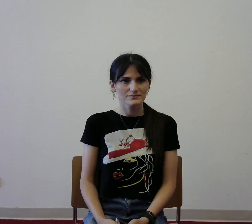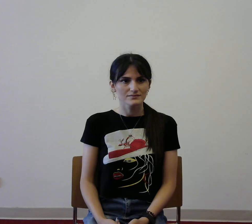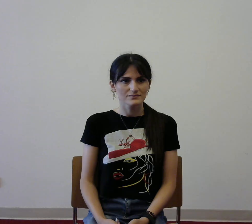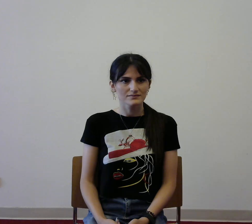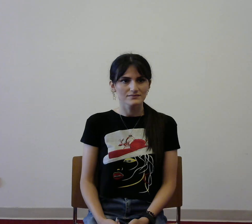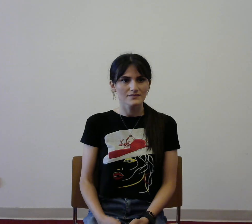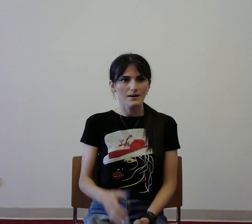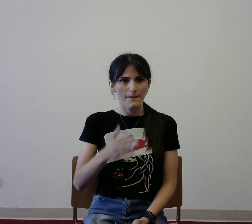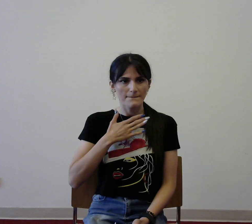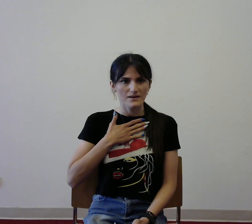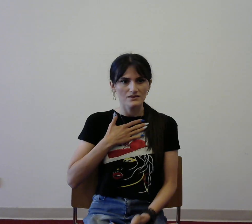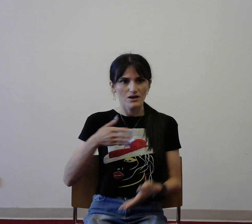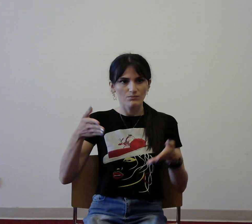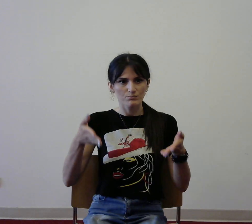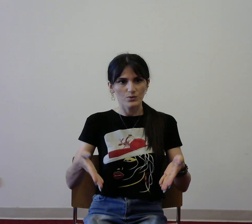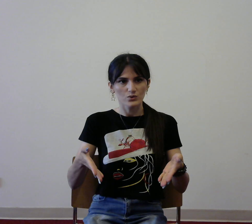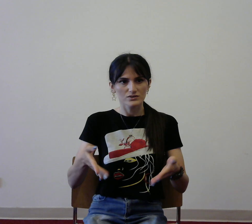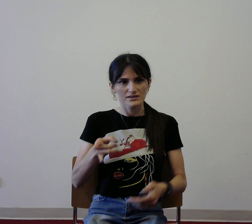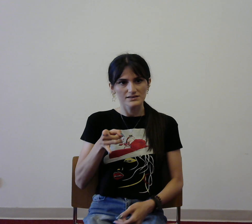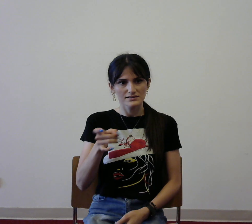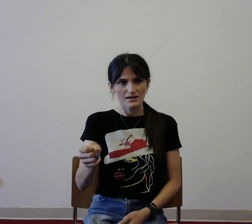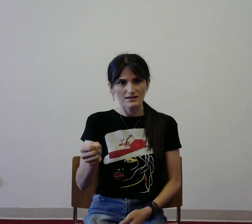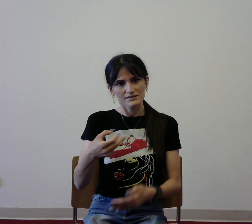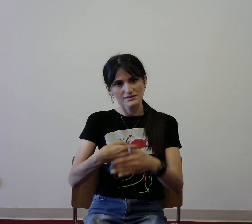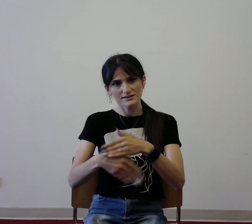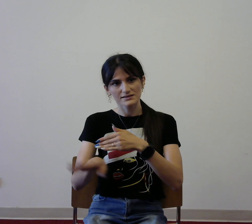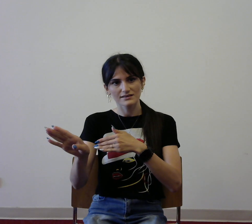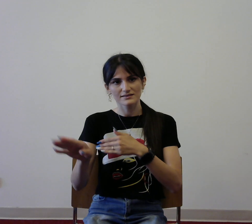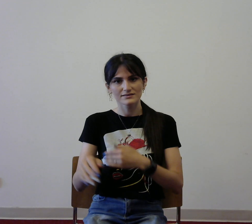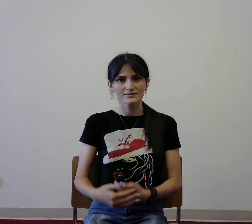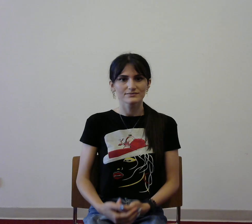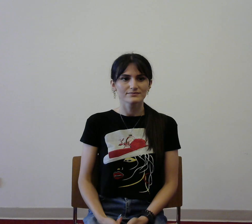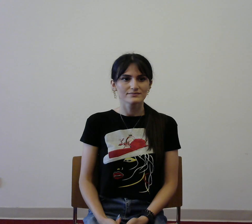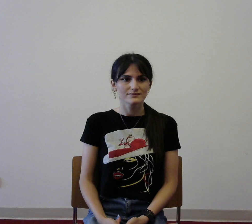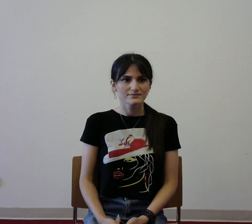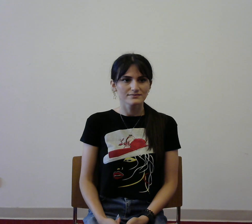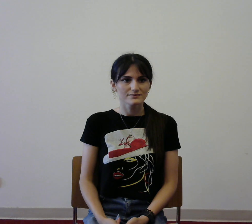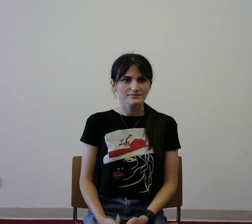Mən bura taksidə gəldim